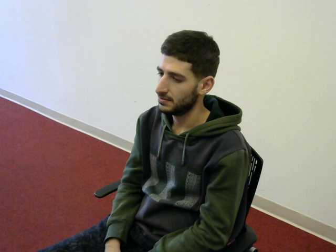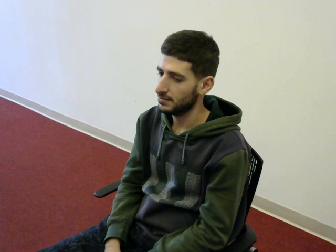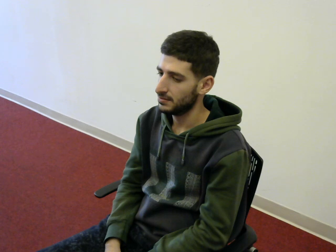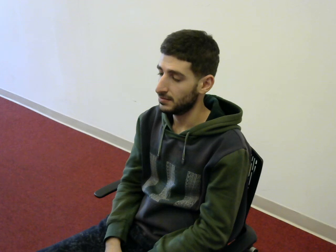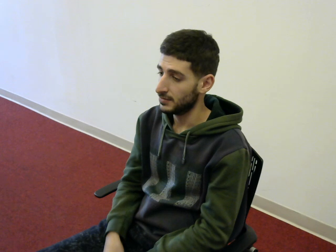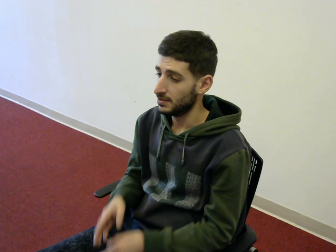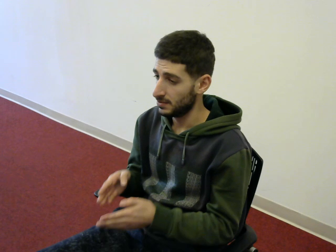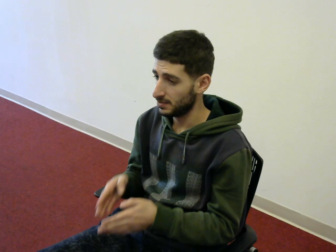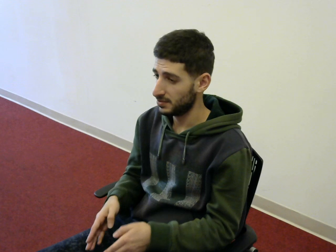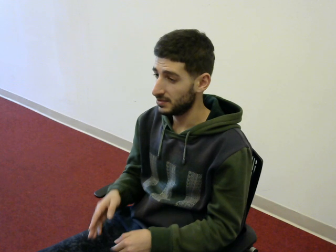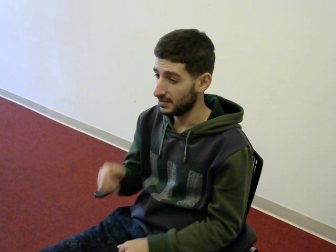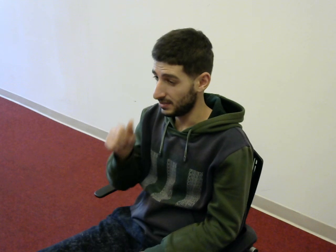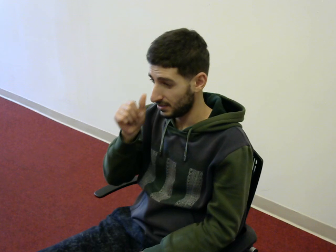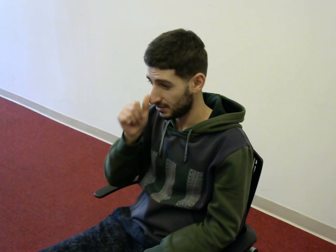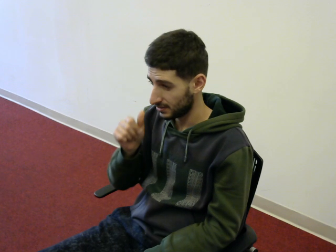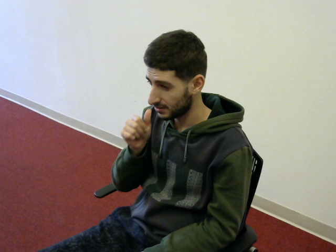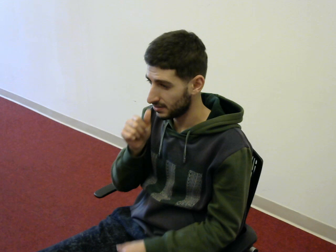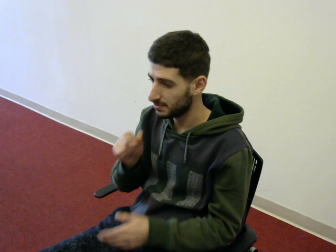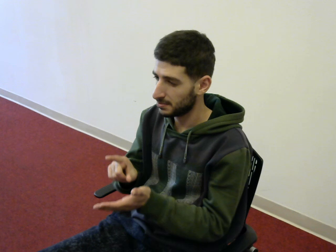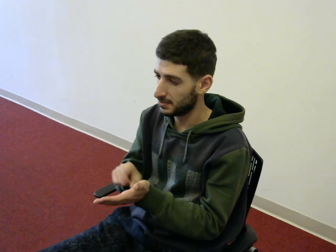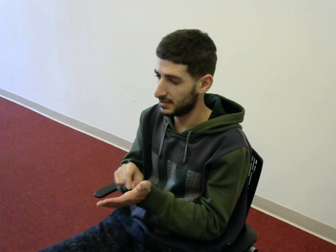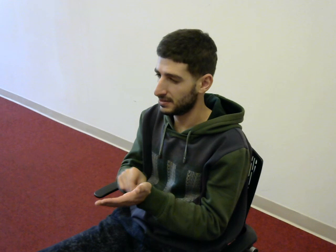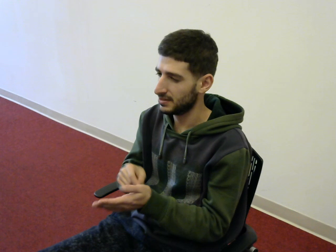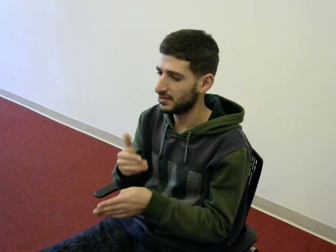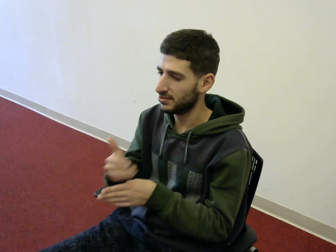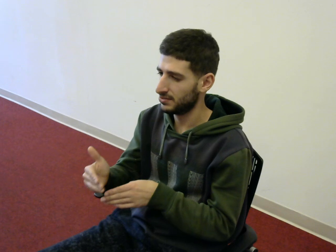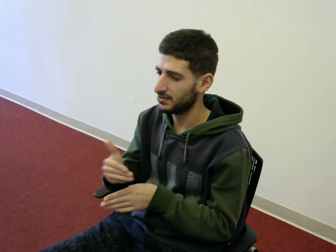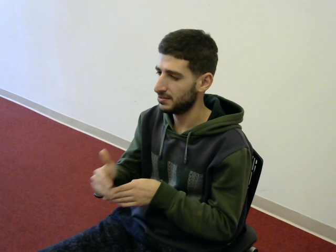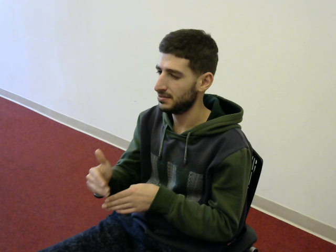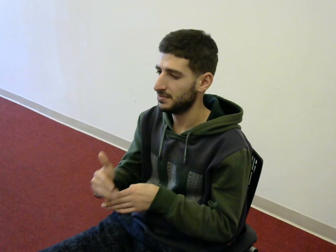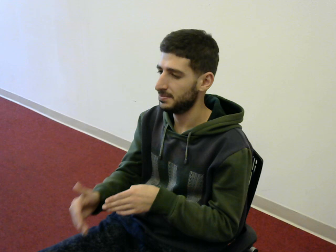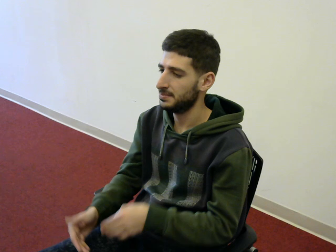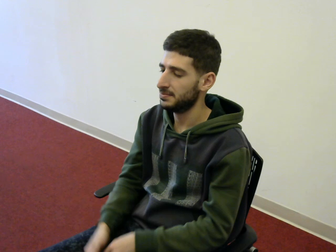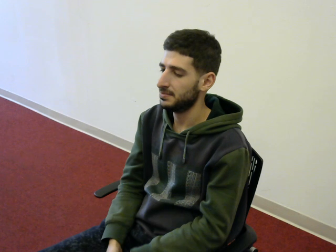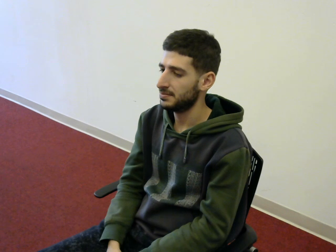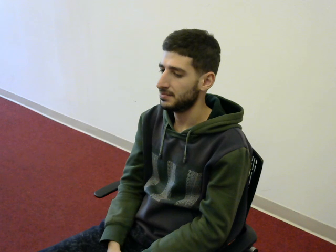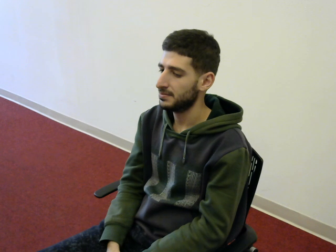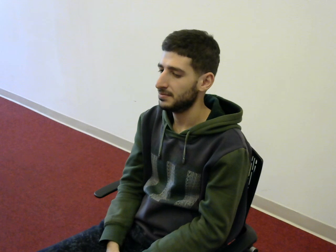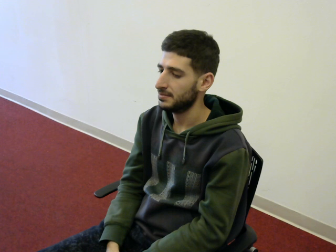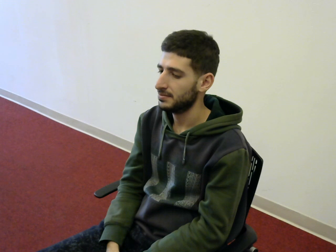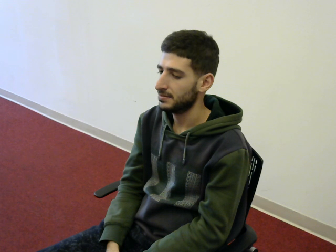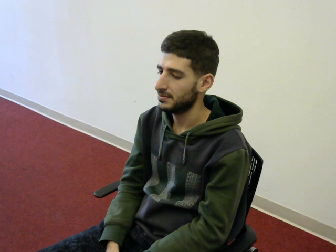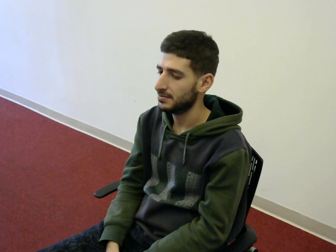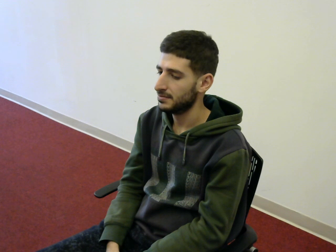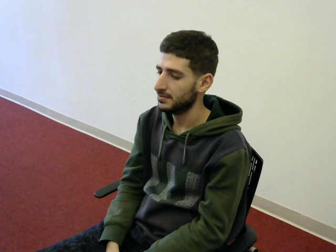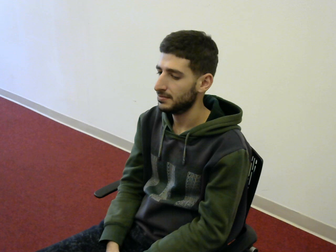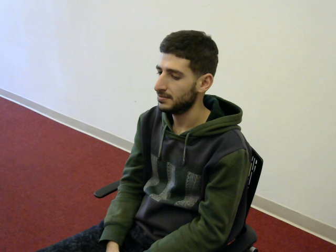Bu ay pensiyalar gecikəcək